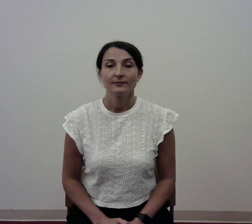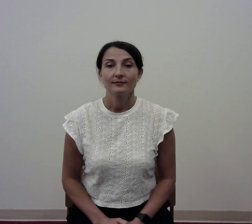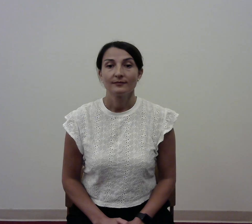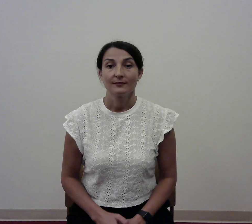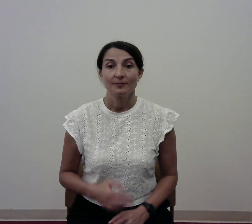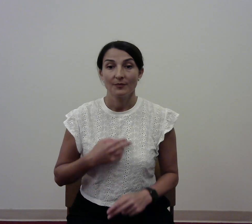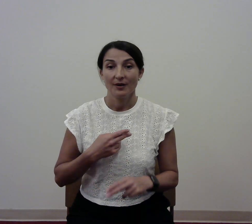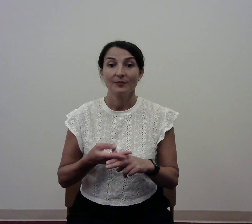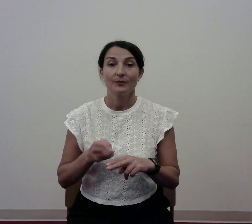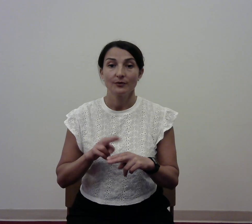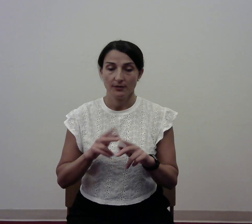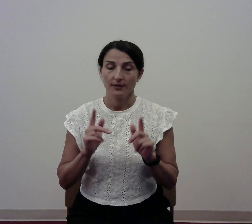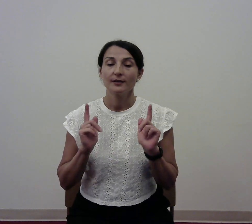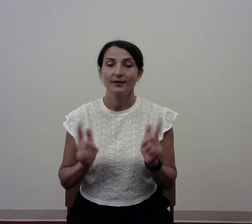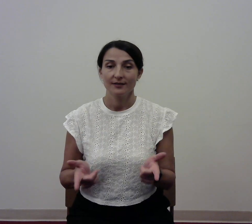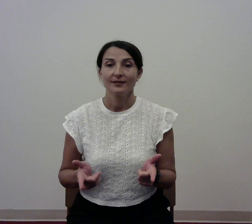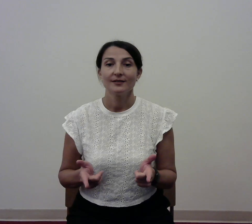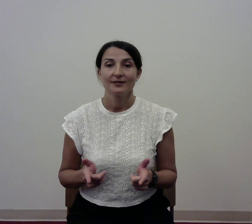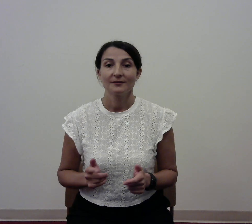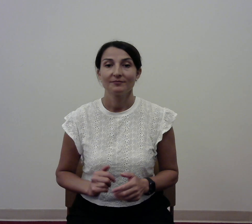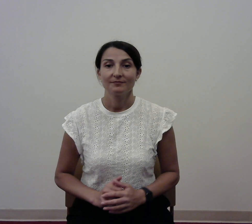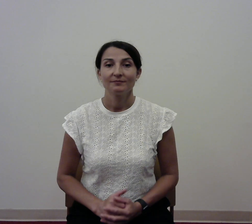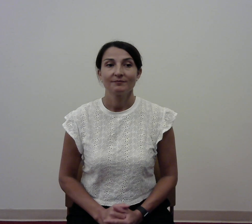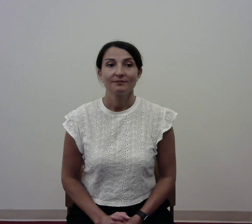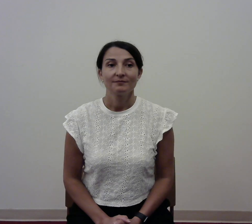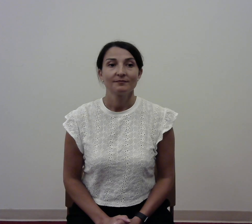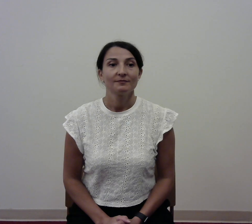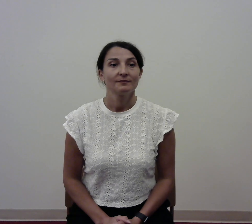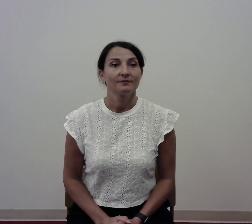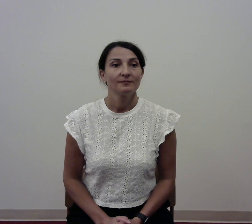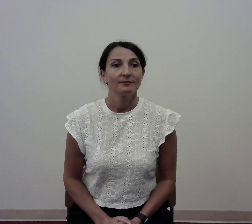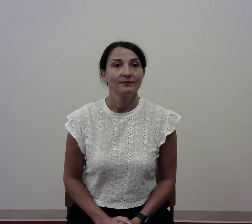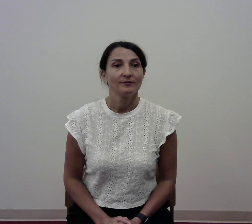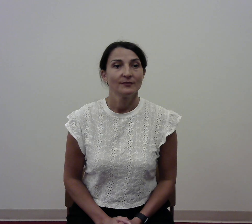Mən bununla razıyam